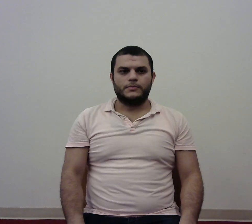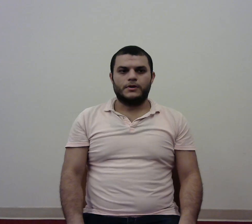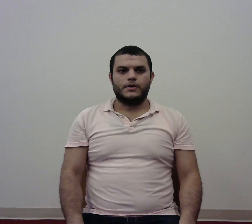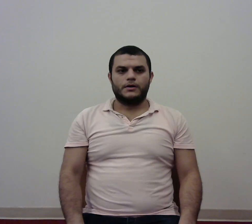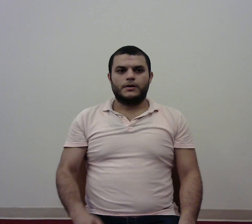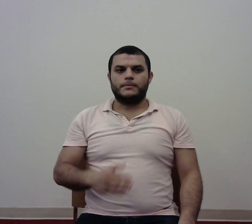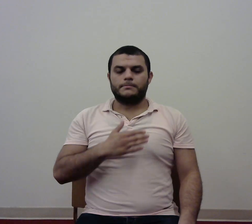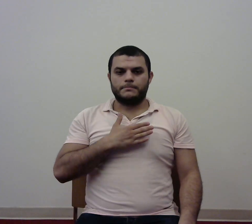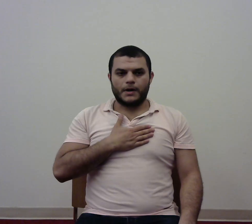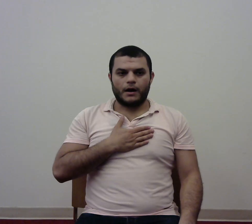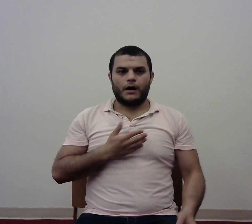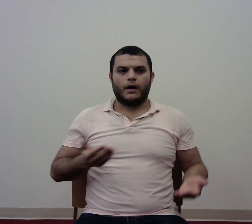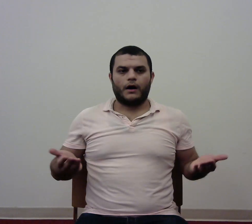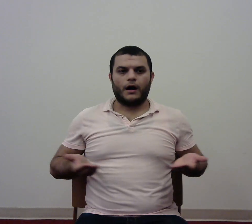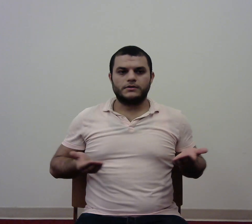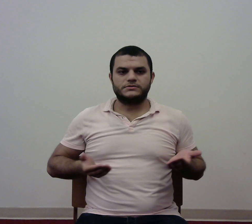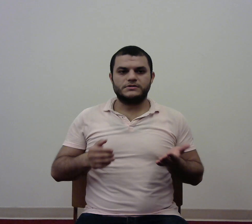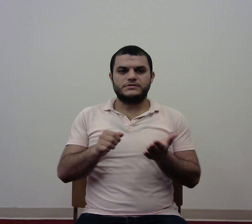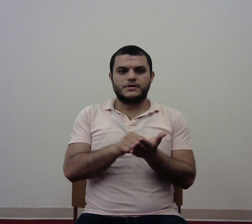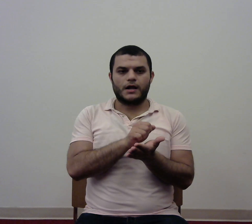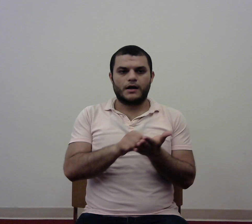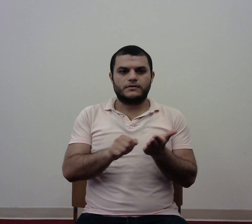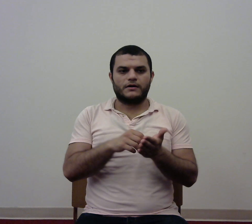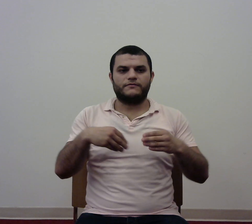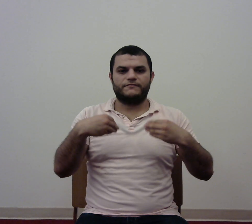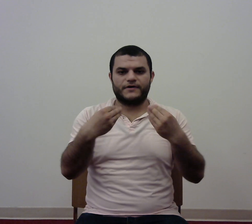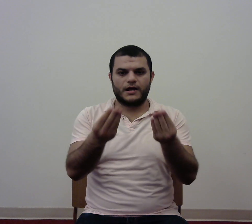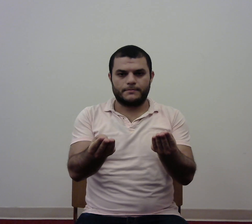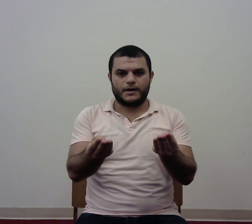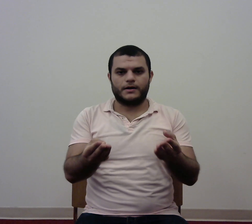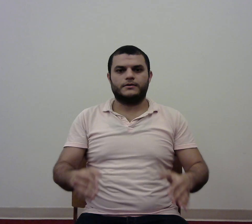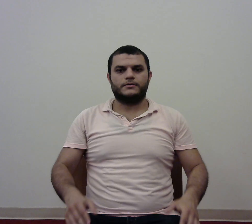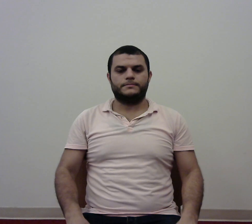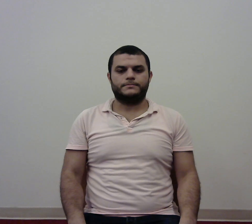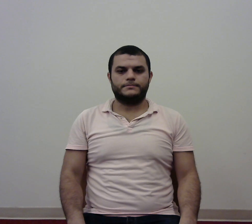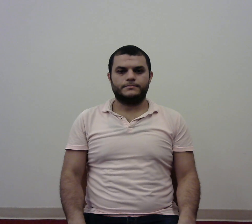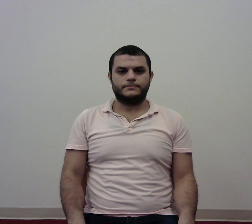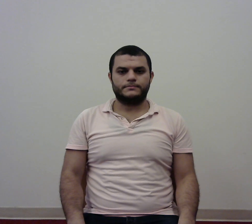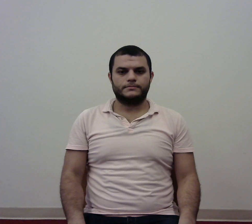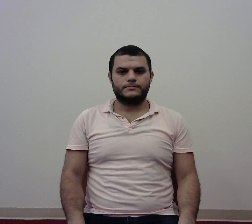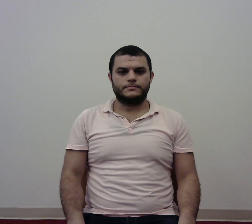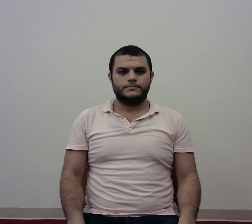Mən hansı sənədləri verməliyəm?